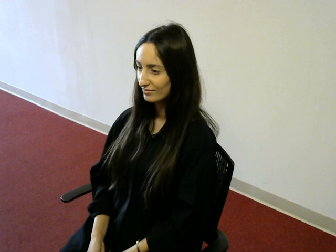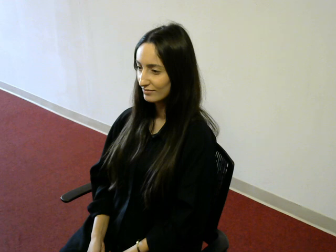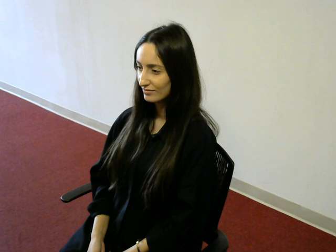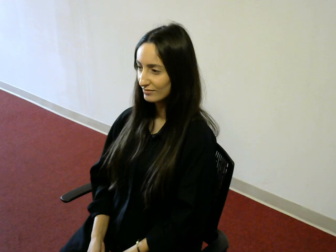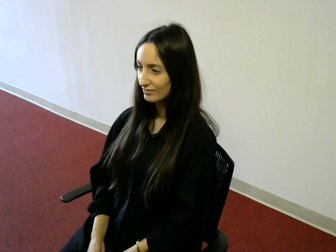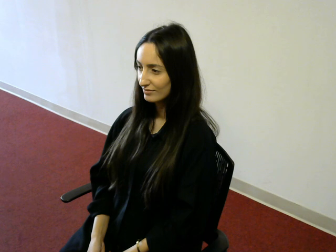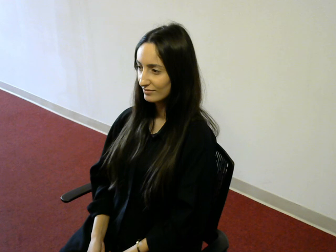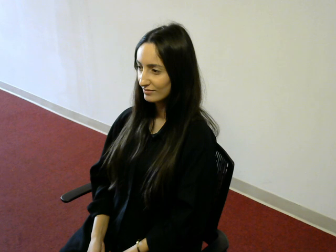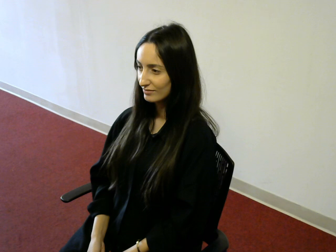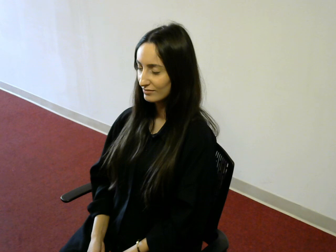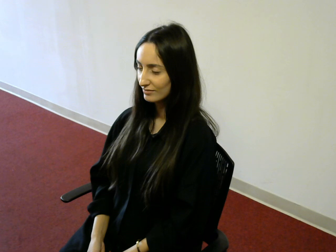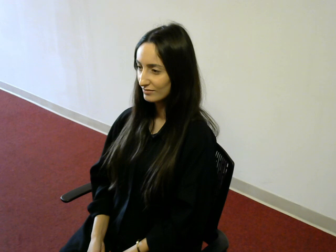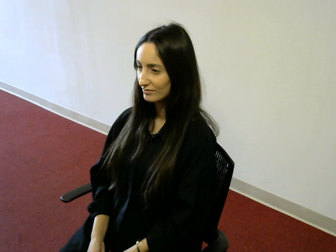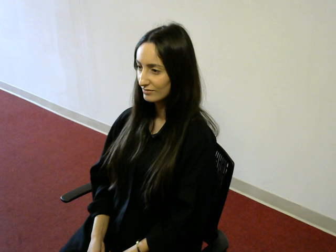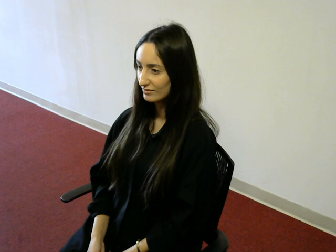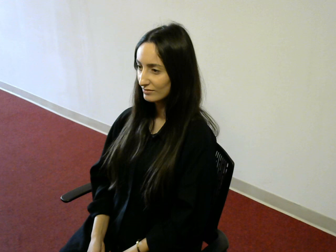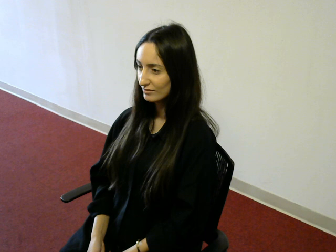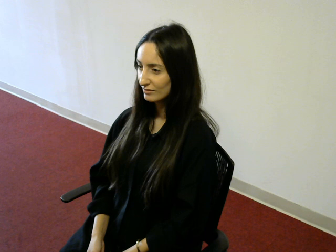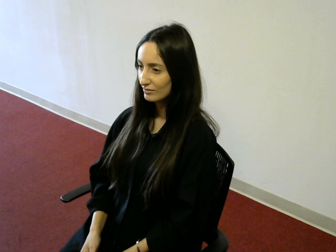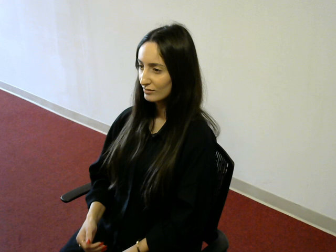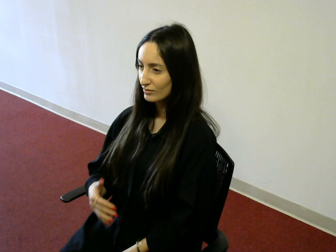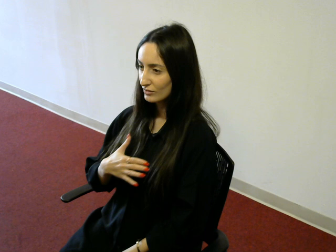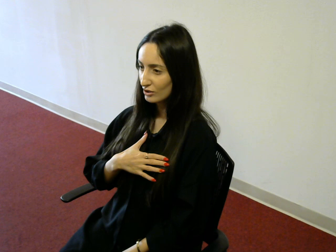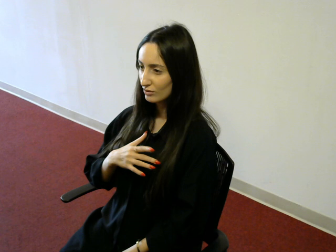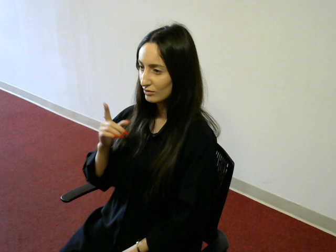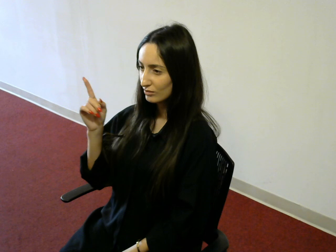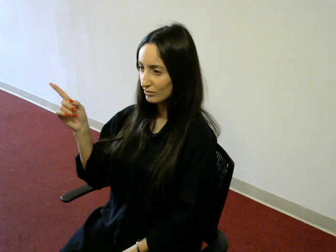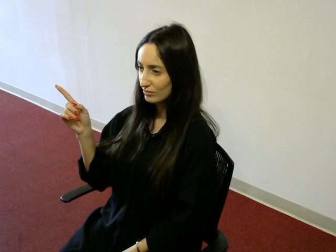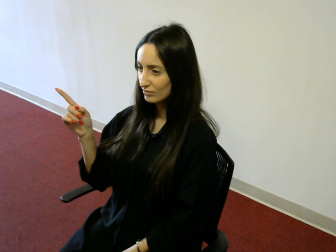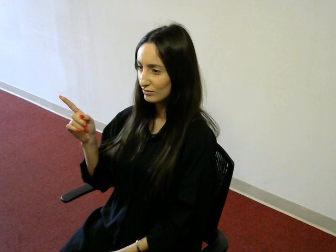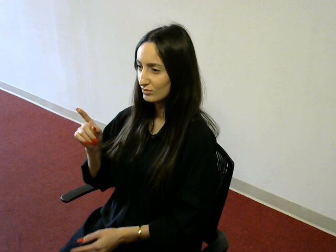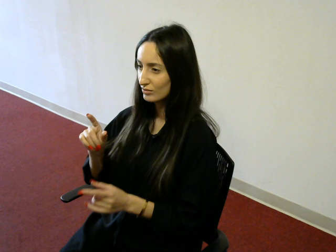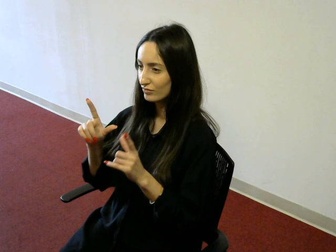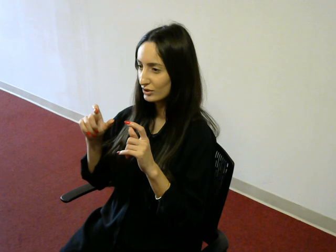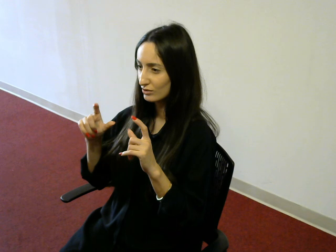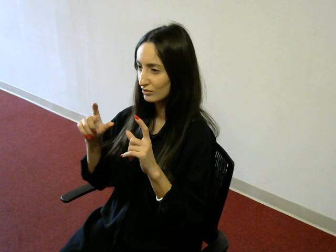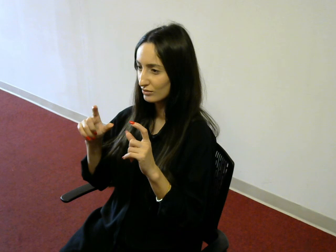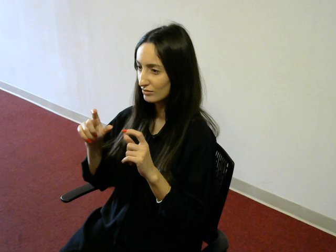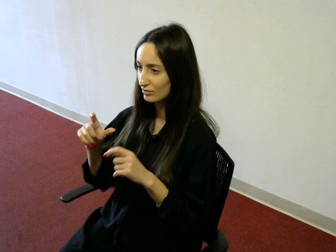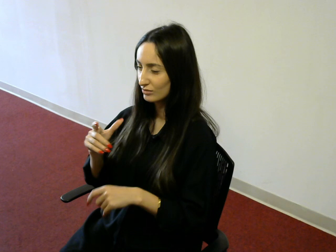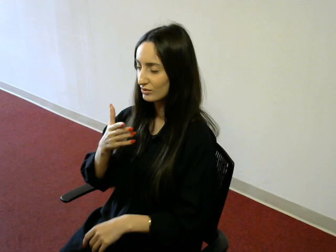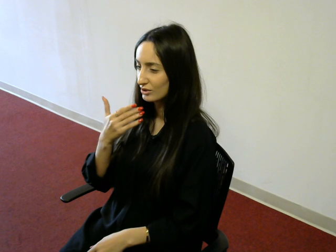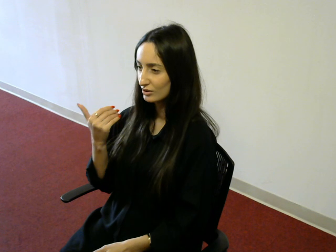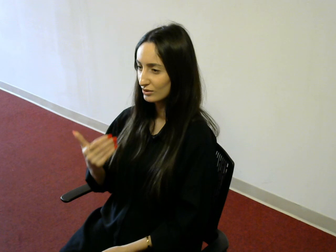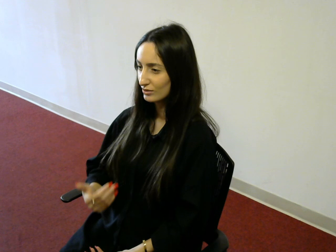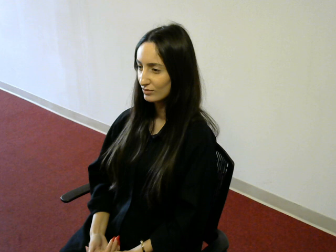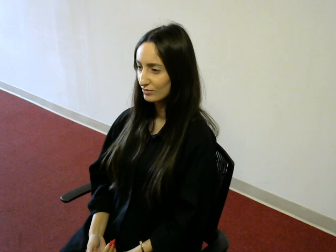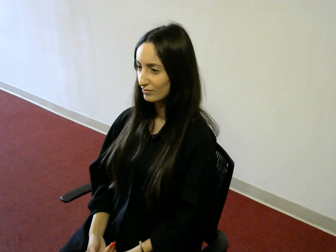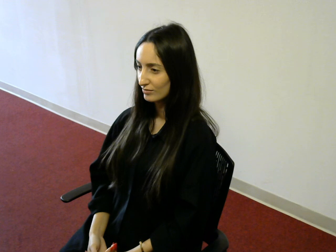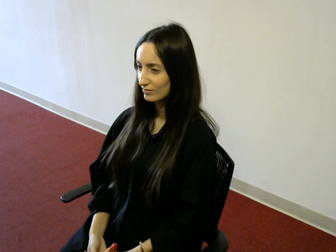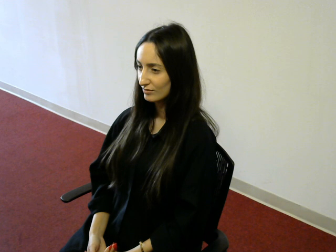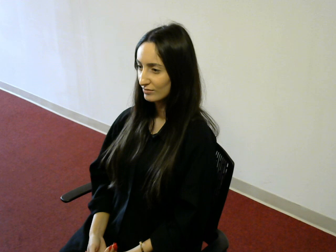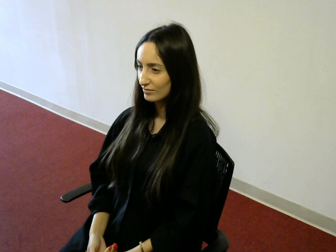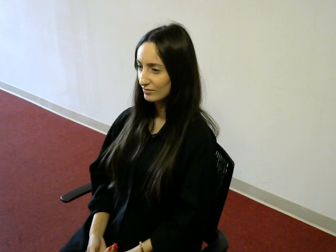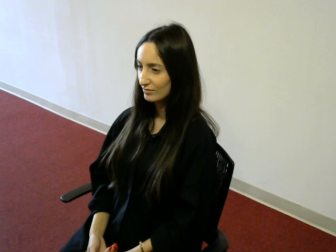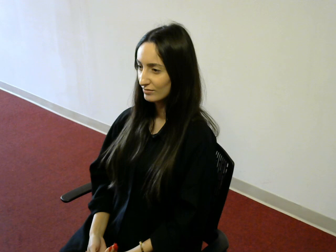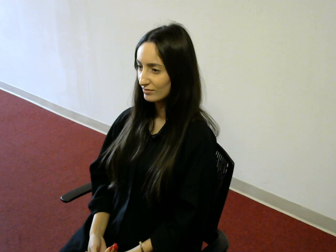Məndə onun şəkli yoxdur